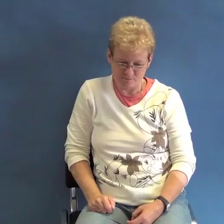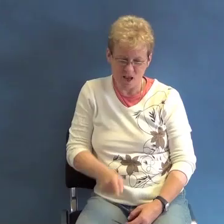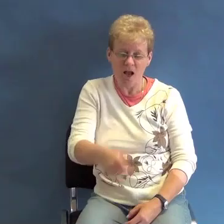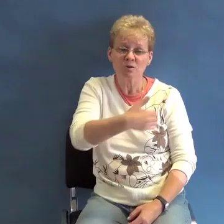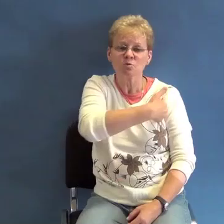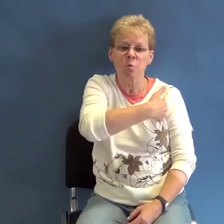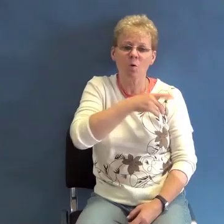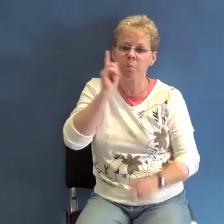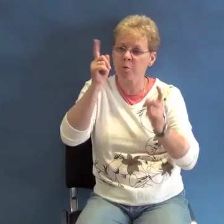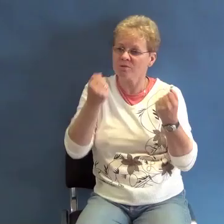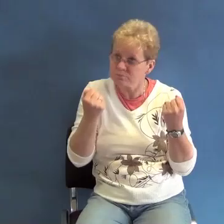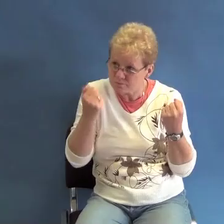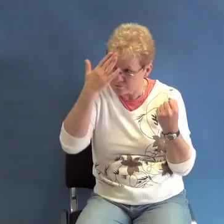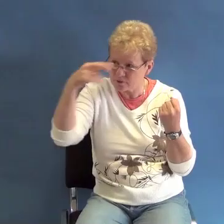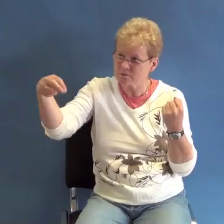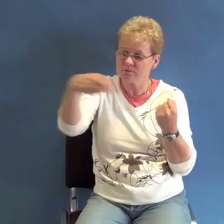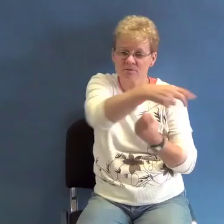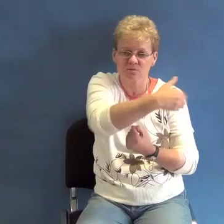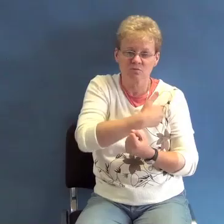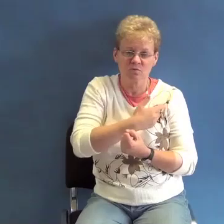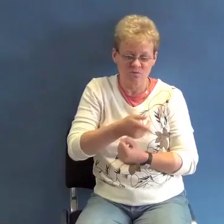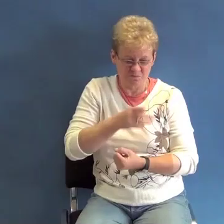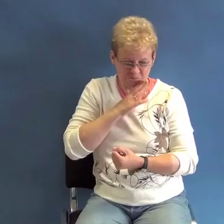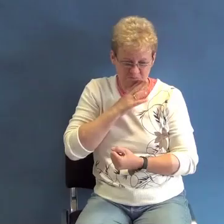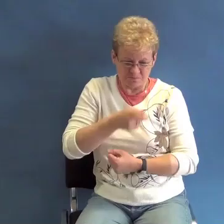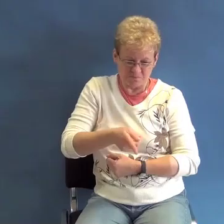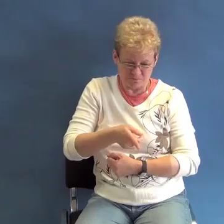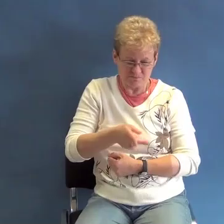To oznacza chyba, że w okolicy szkoły kierowcy muszą zwolnić ze względu na przechodzące przez jezdnię dzieci.